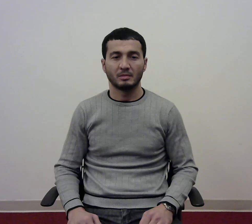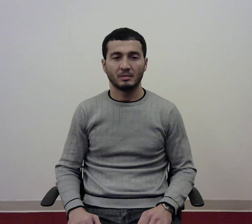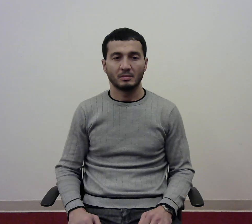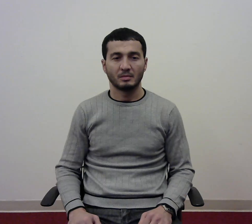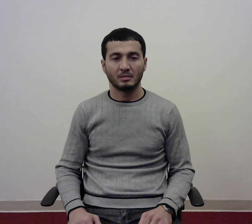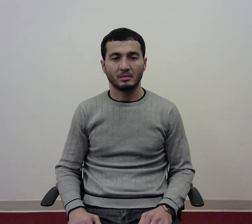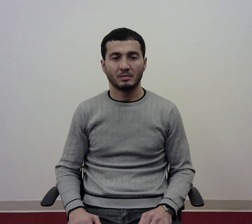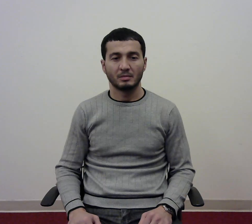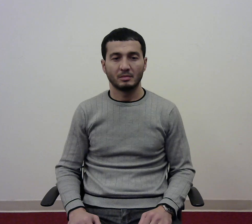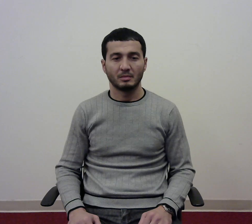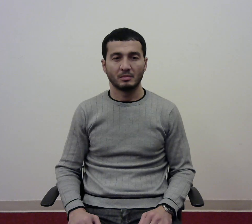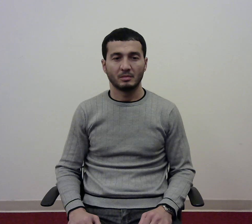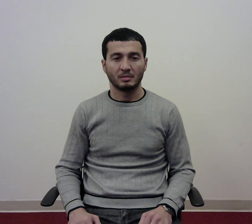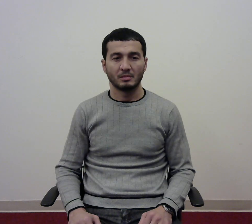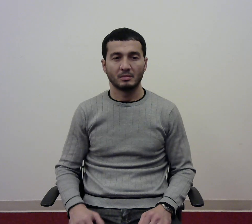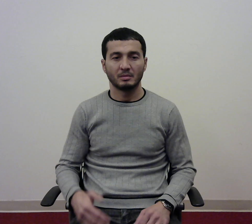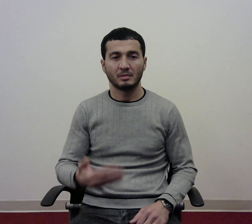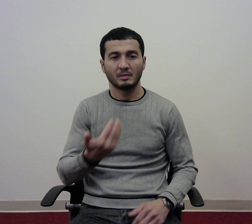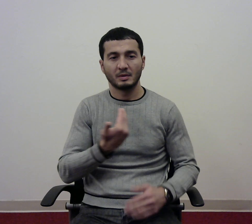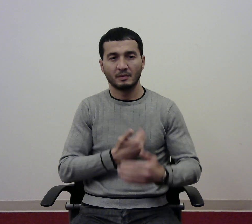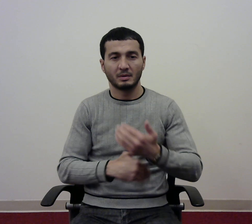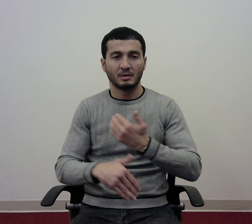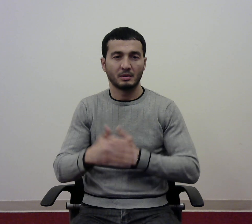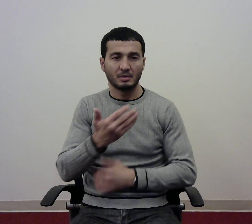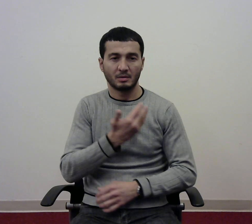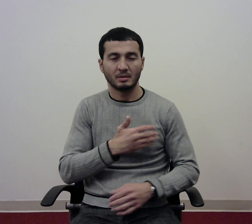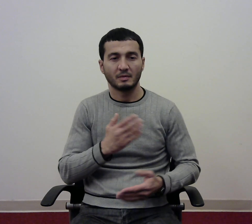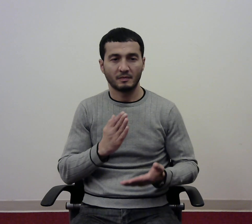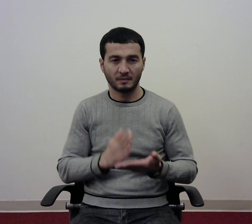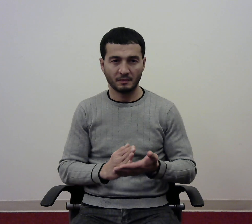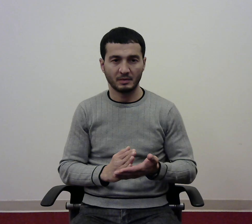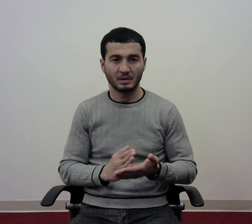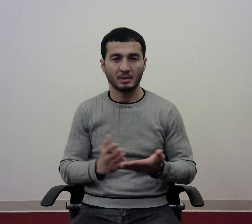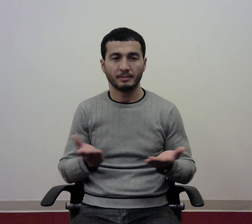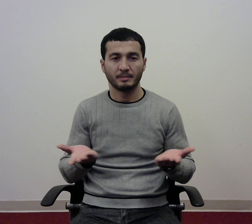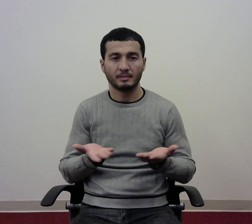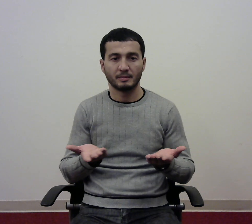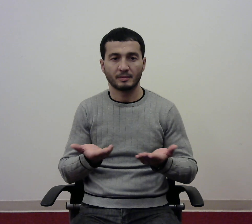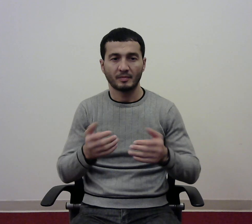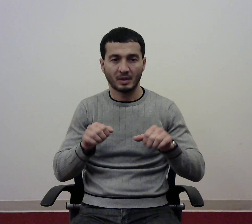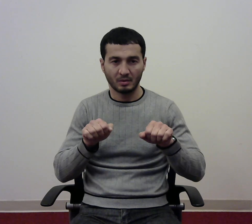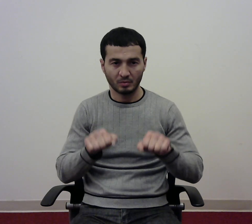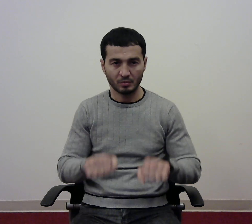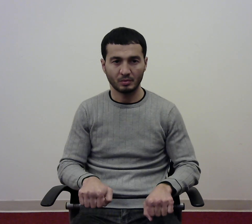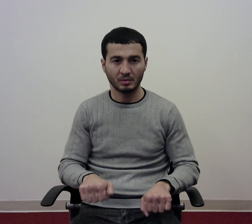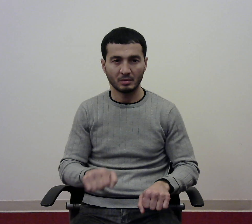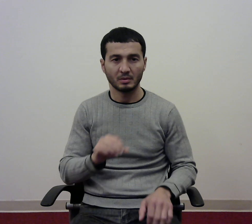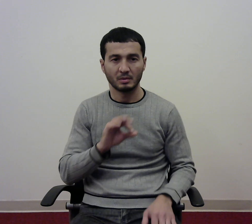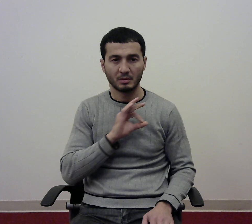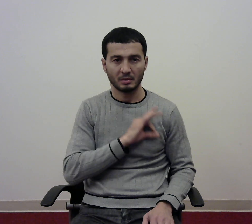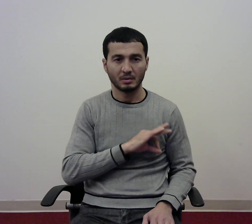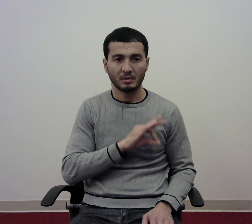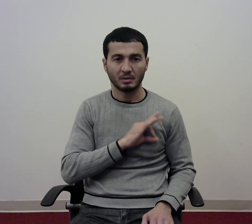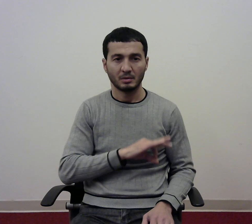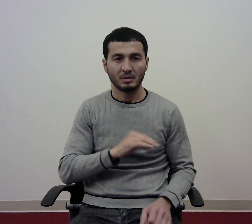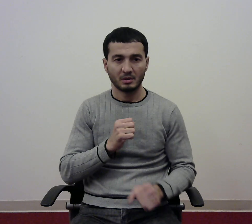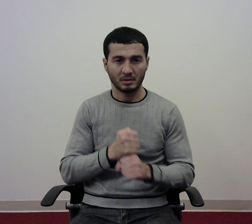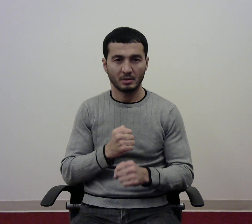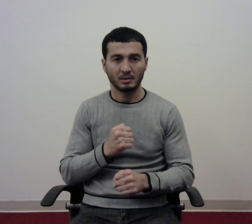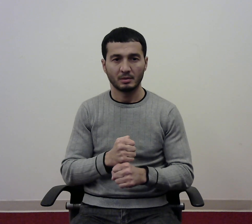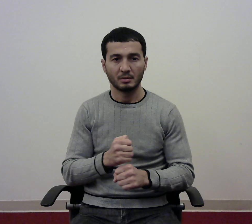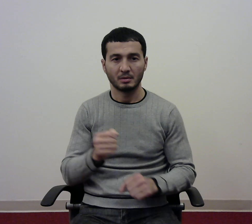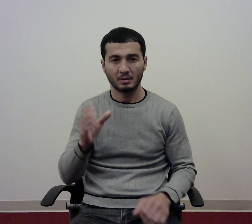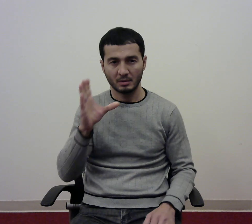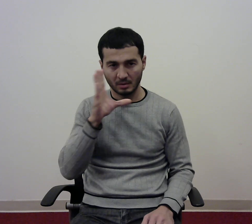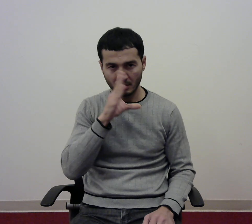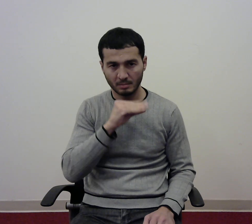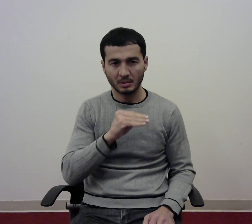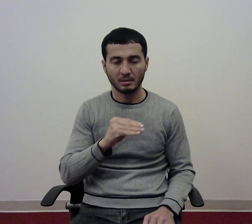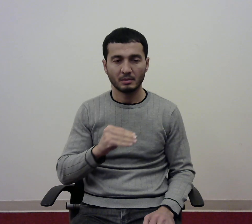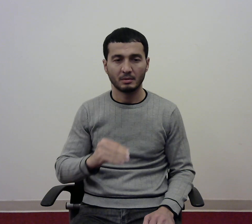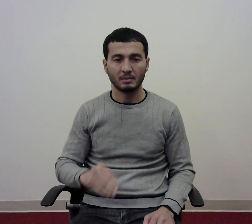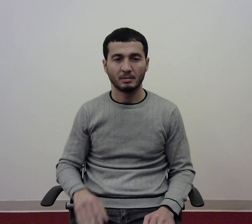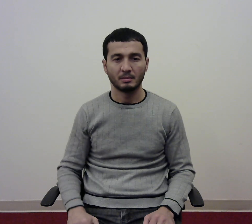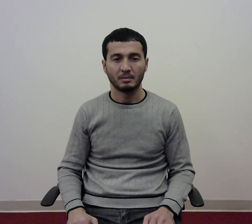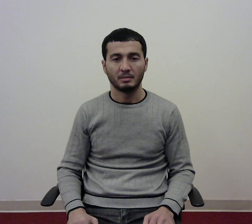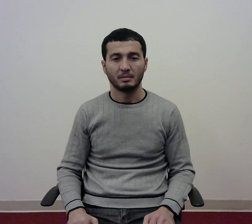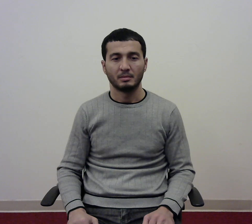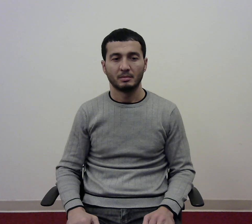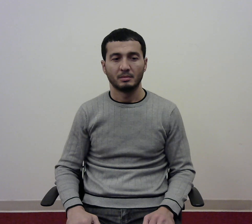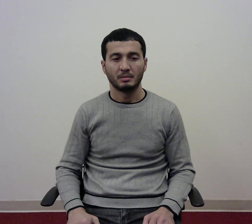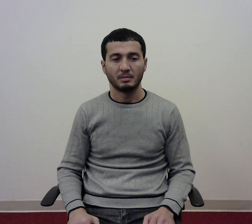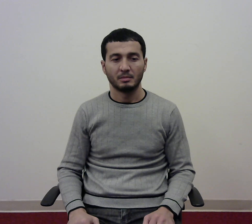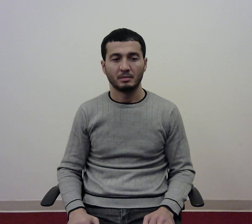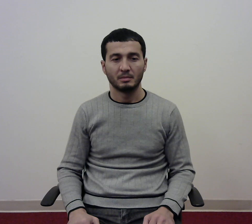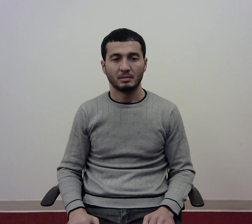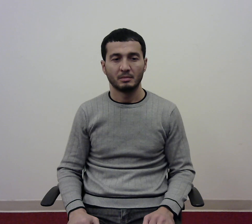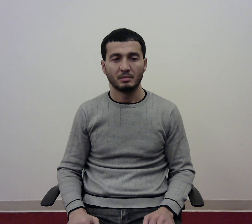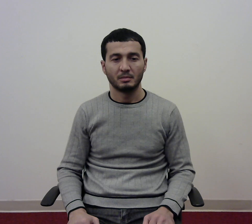Əlilliyim var, hansı hüquqlardan istifadə edə bilərəm?